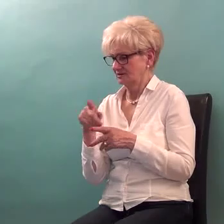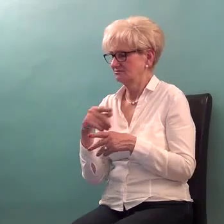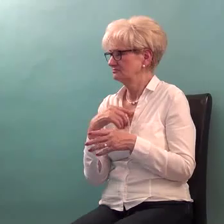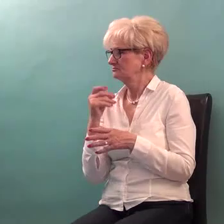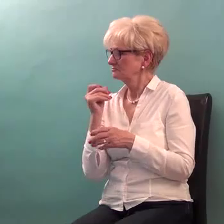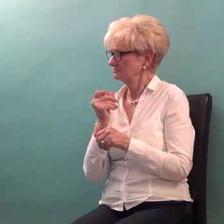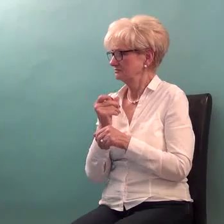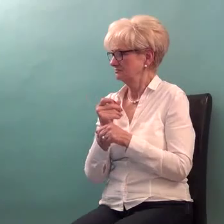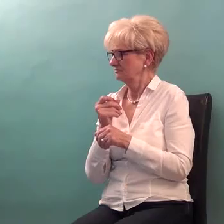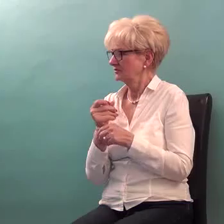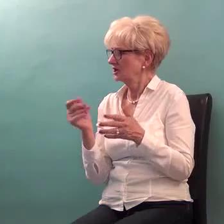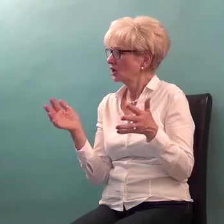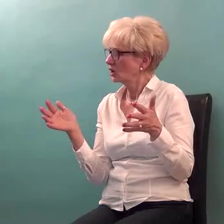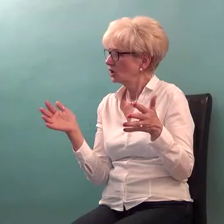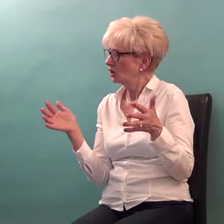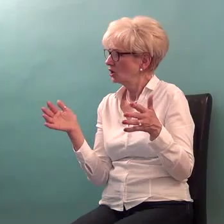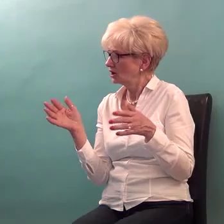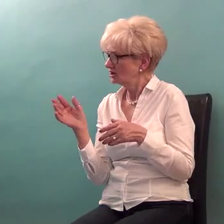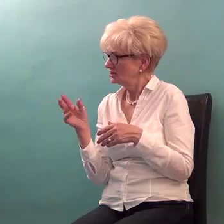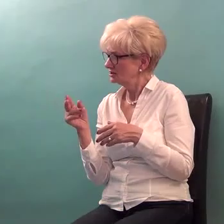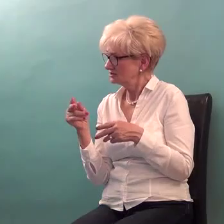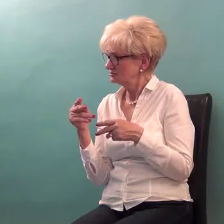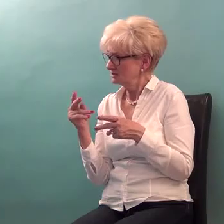Ja pracuję w klubie.